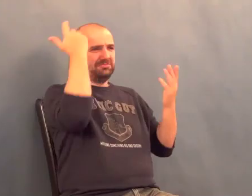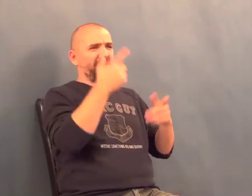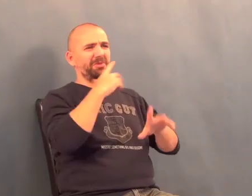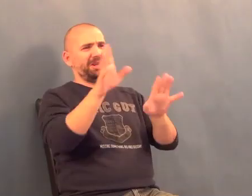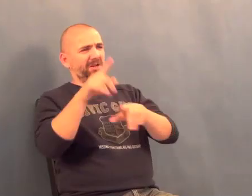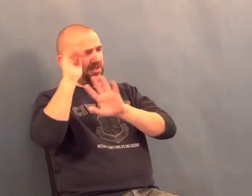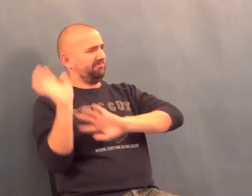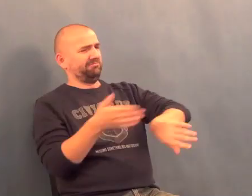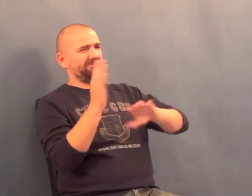Mówią do wszystkich, że ewakuacja.